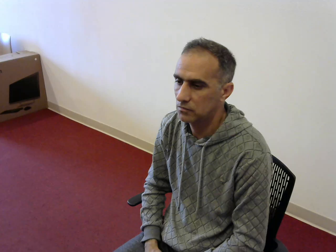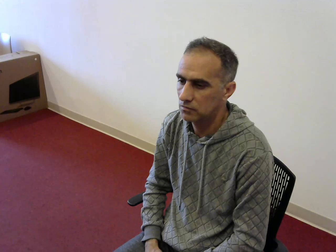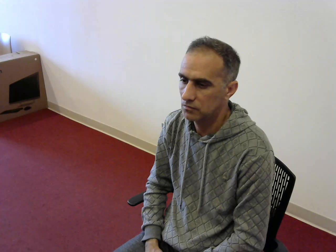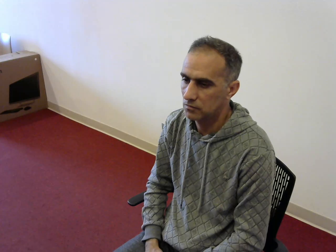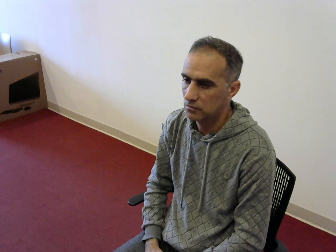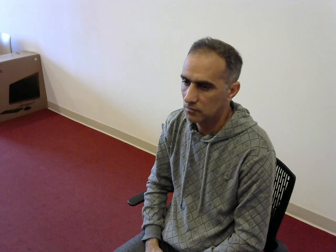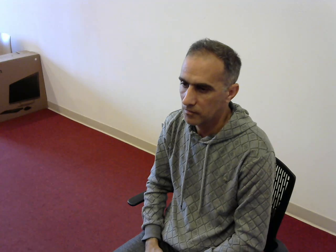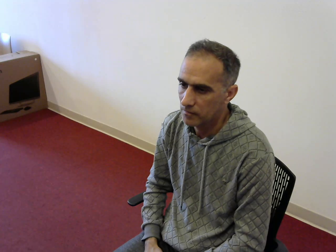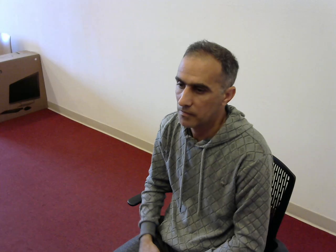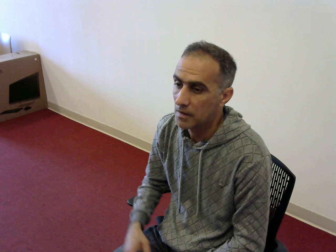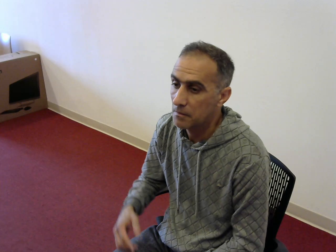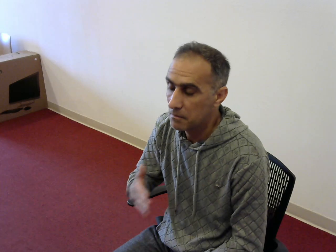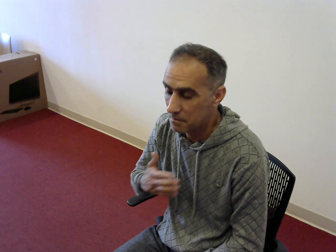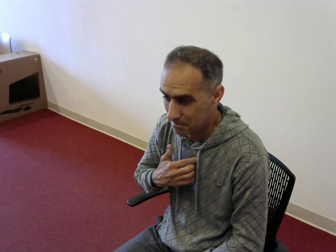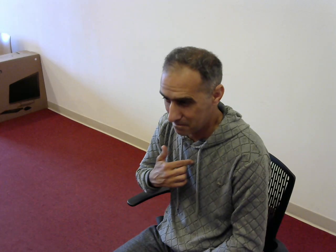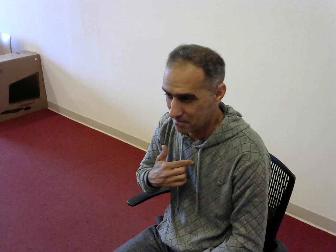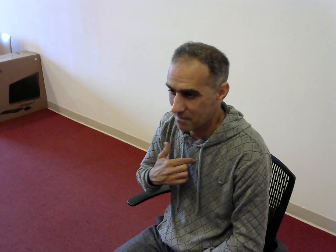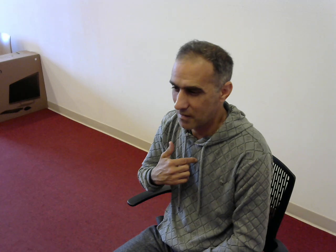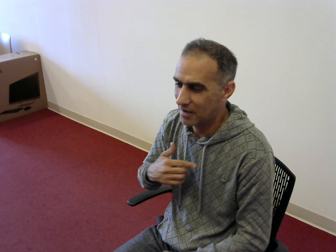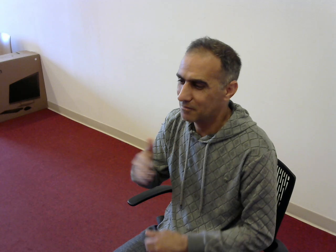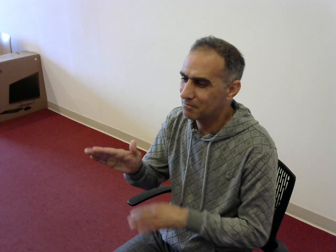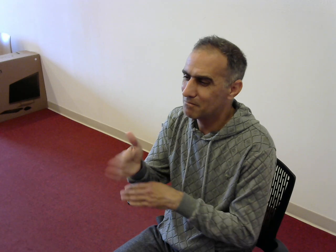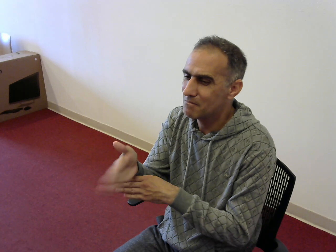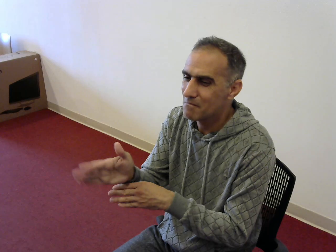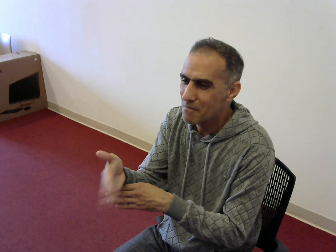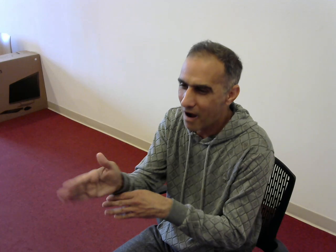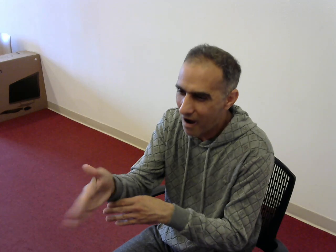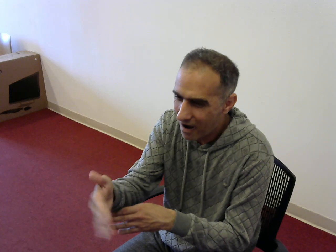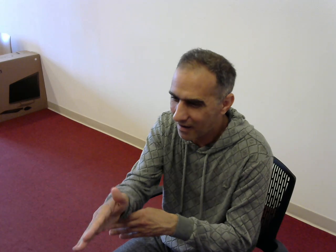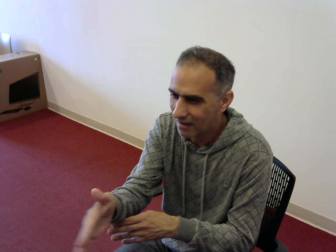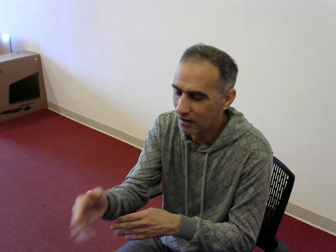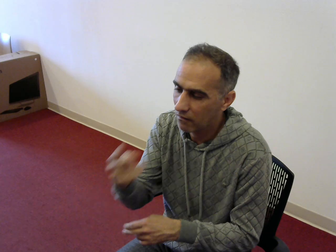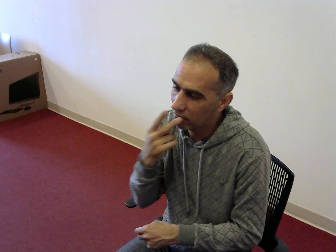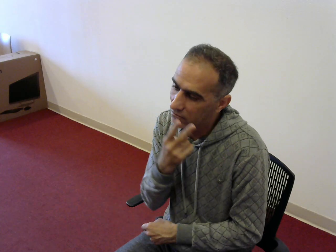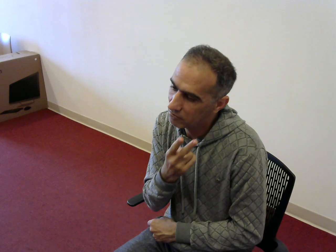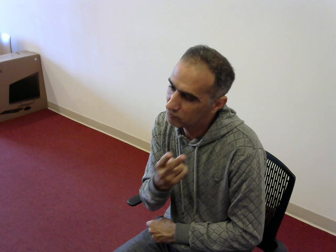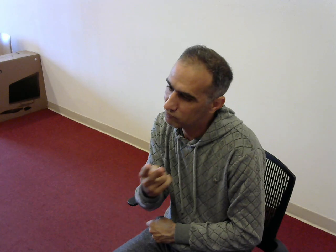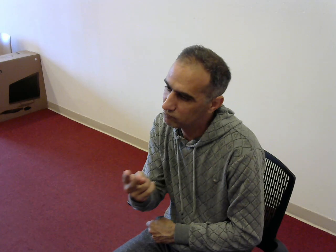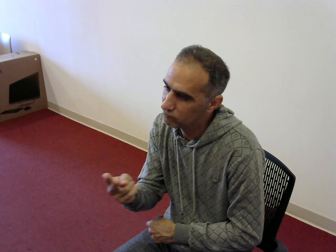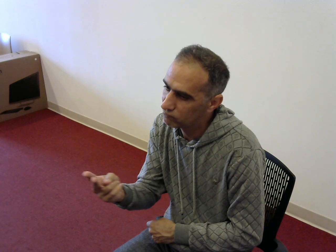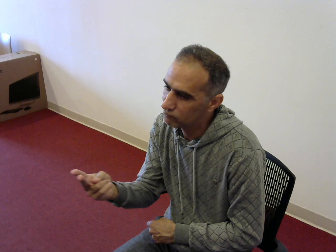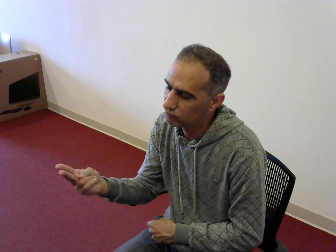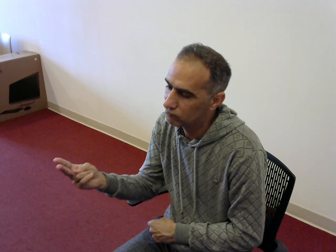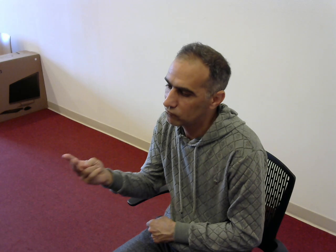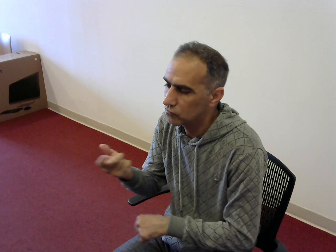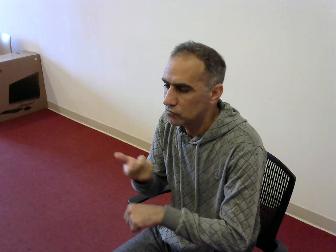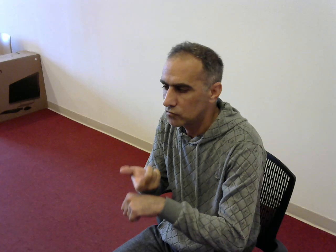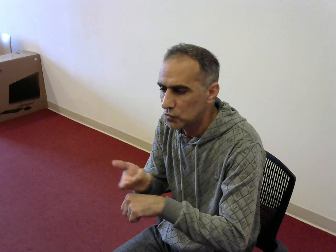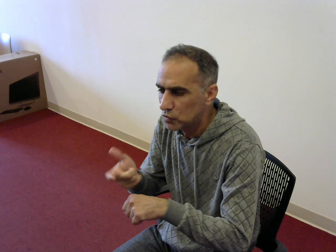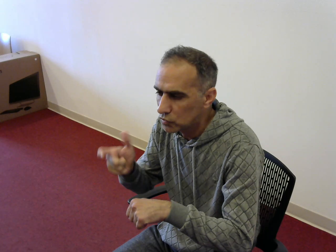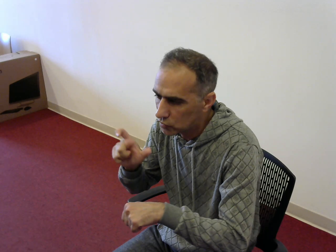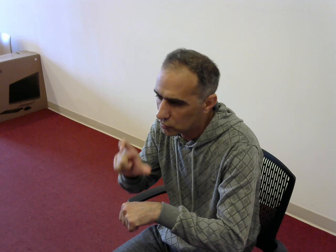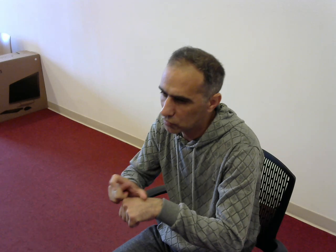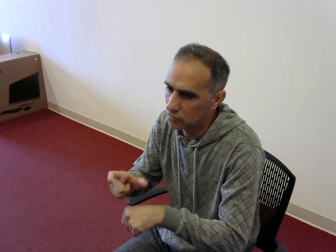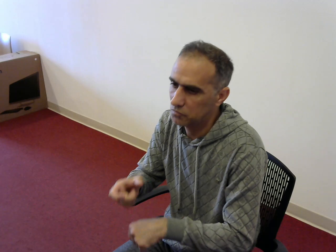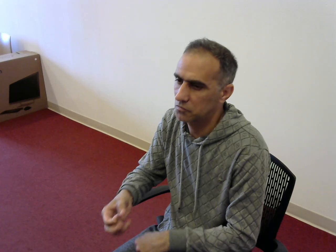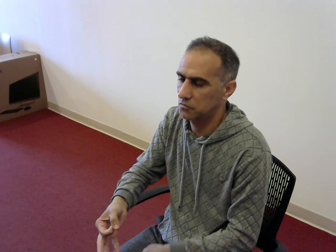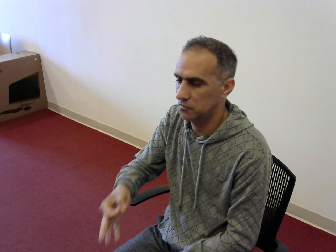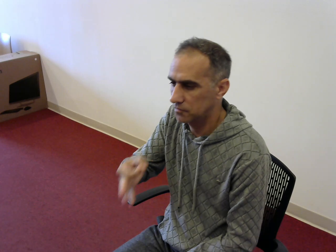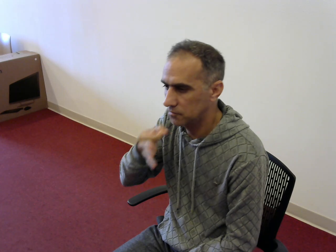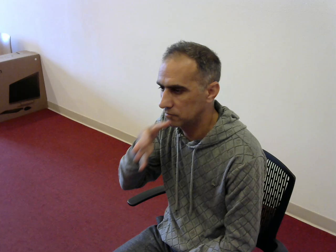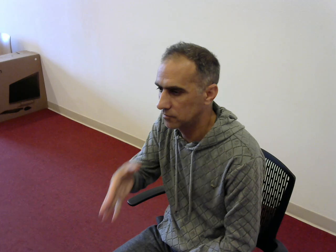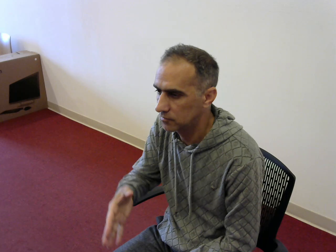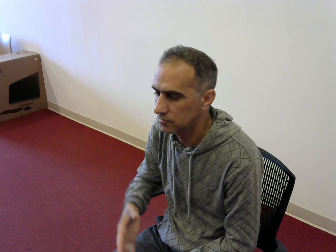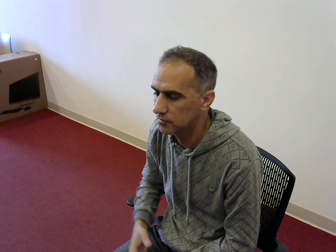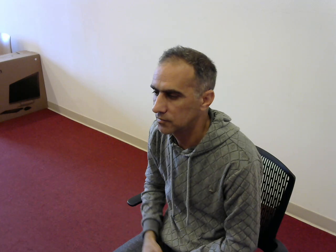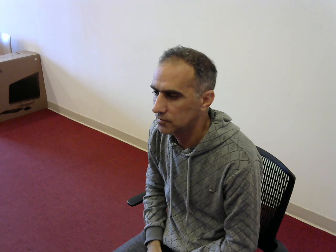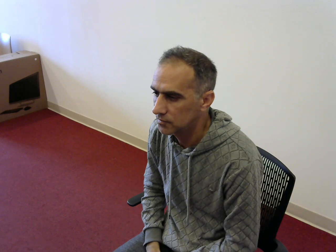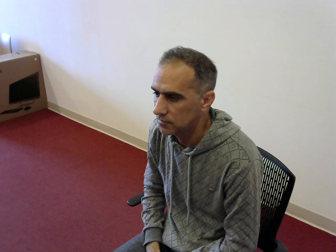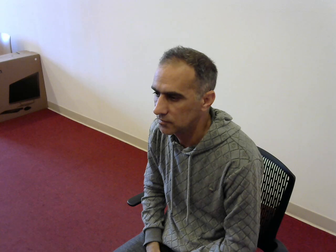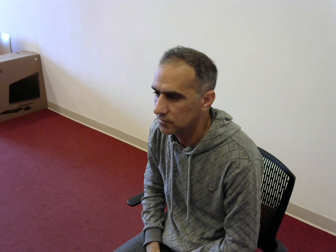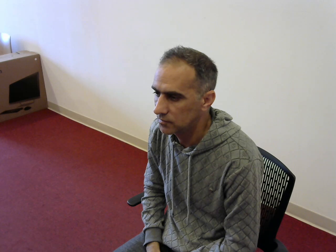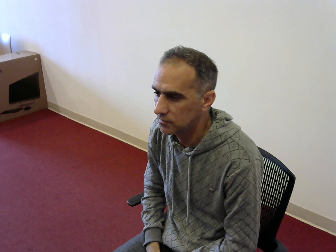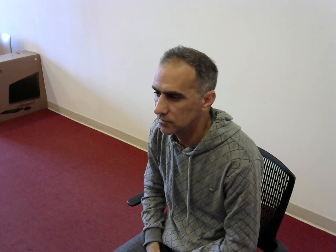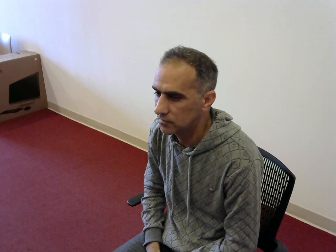Mənim balıqlara baxmaqdan çox xoşum gəlir